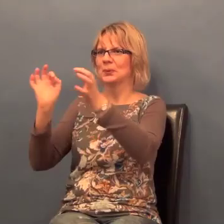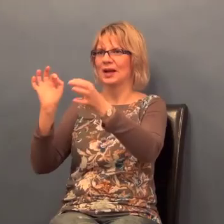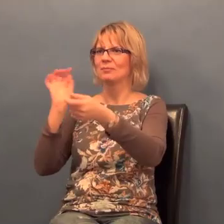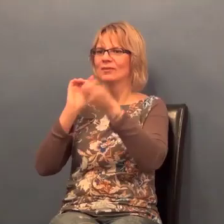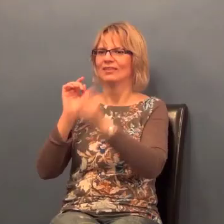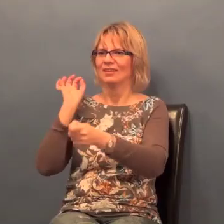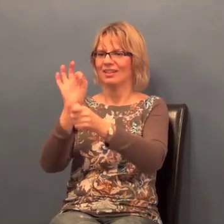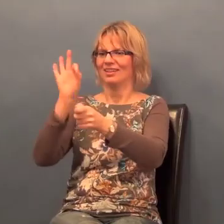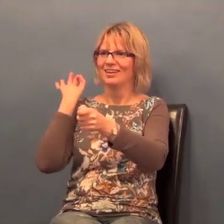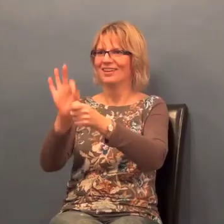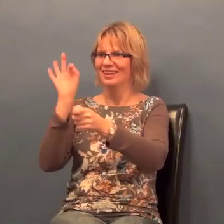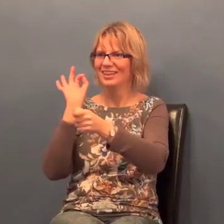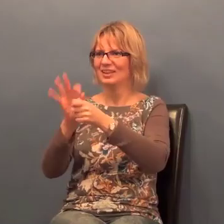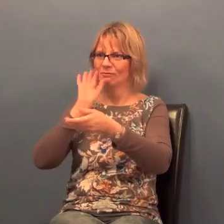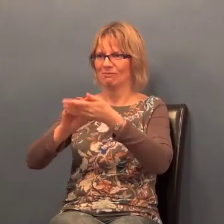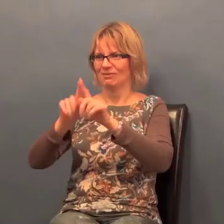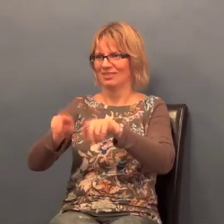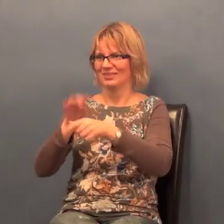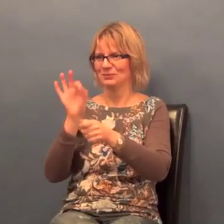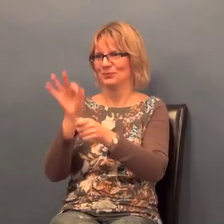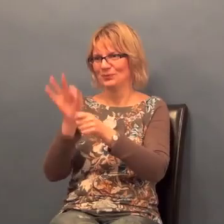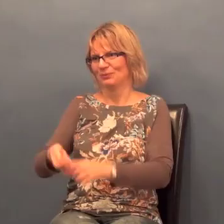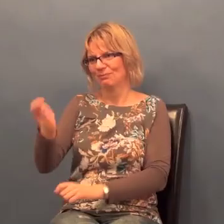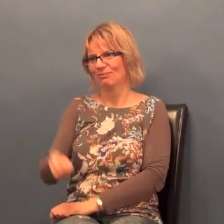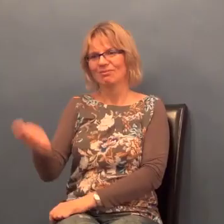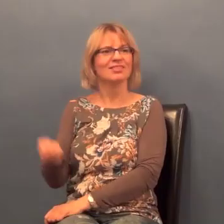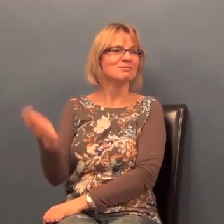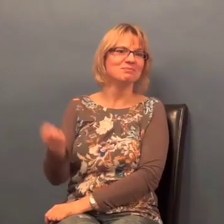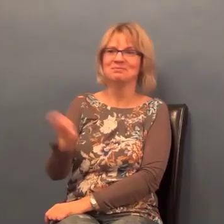Chłopiec odbijał piłkę bez przerwy.